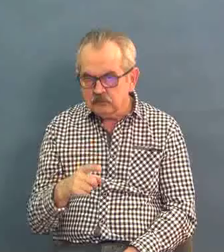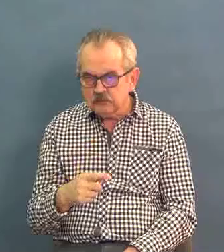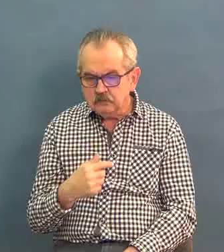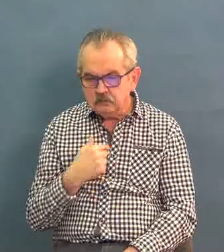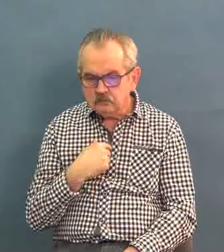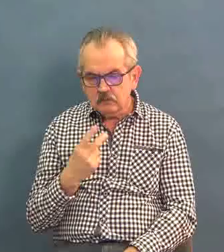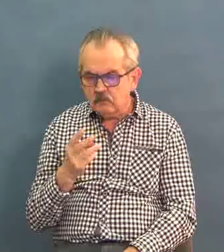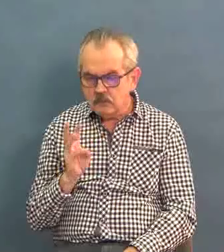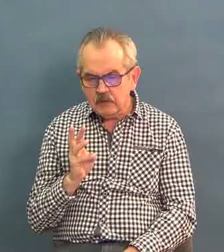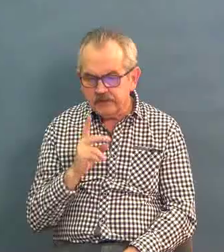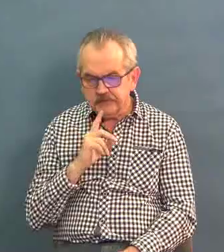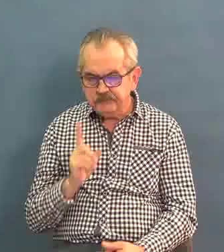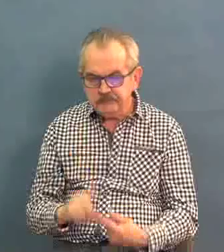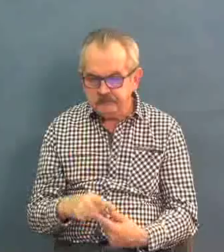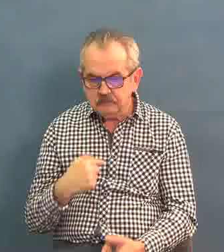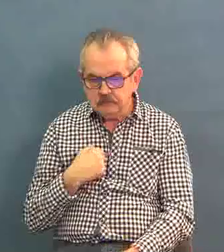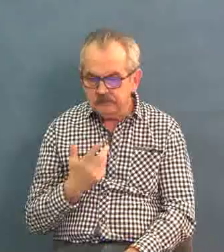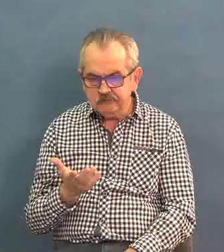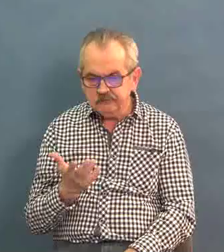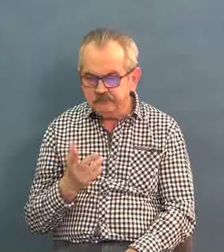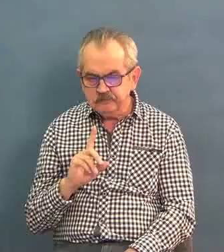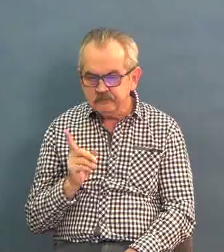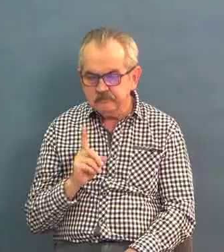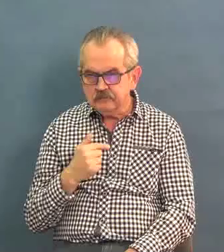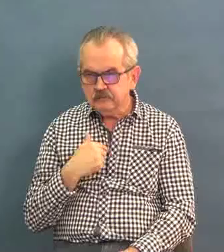Nie pasuje mi drugiego we wtorek.